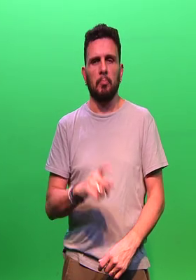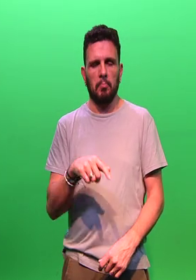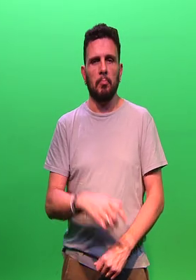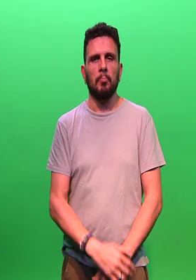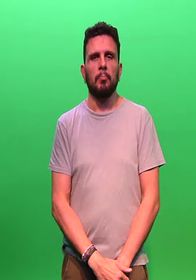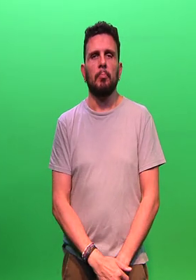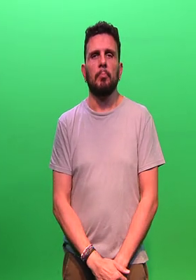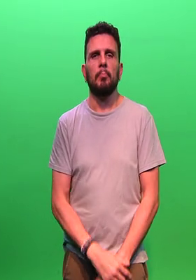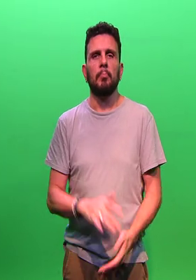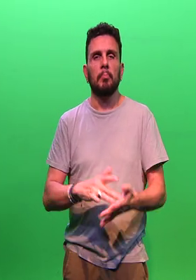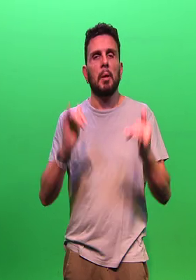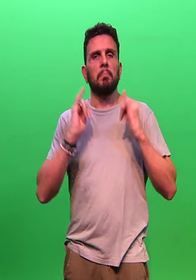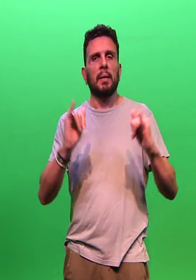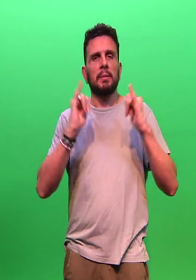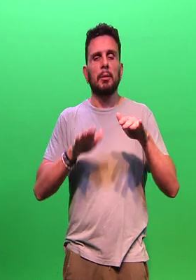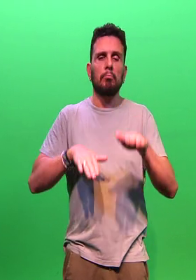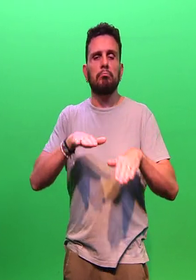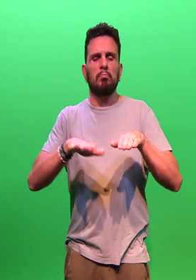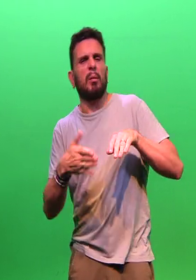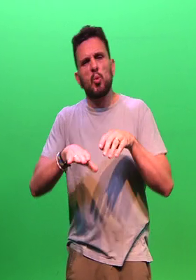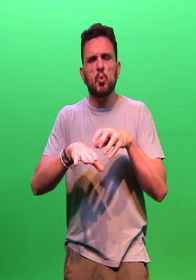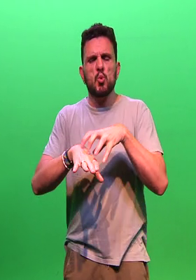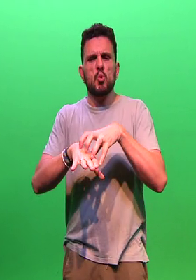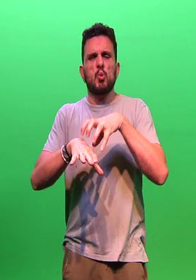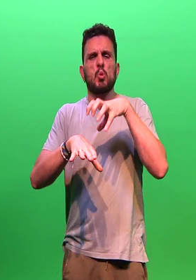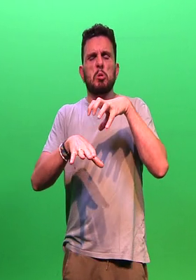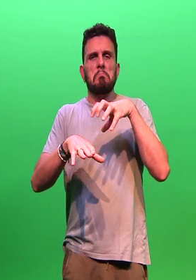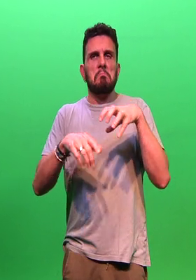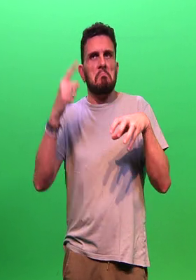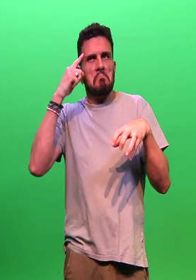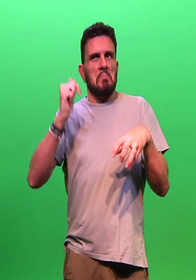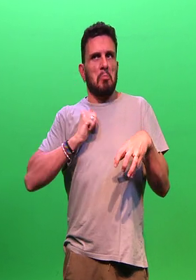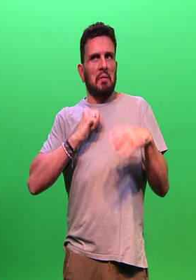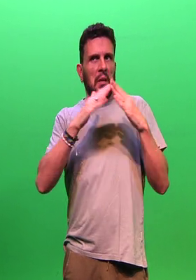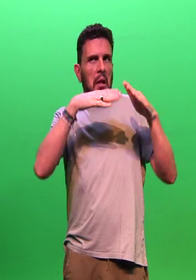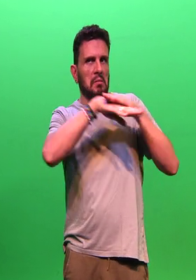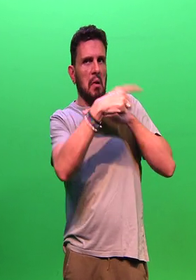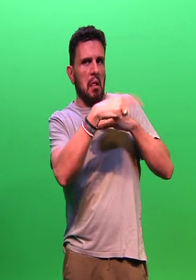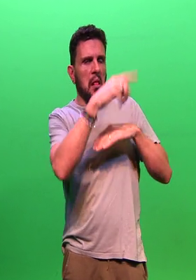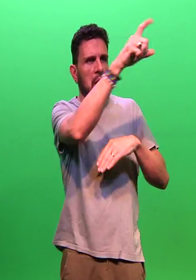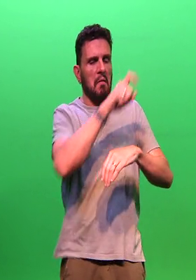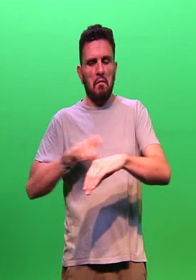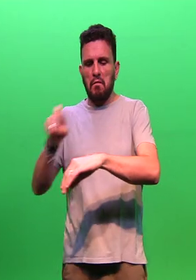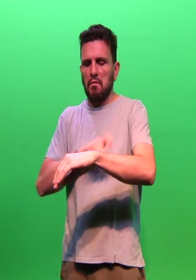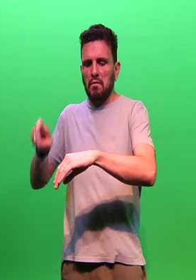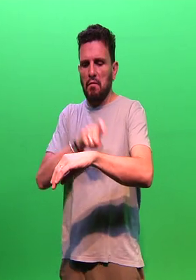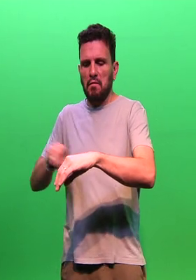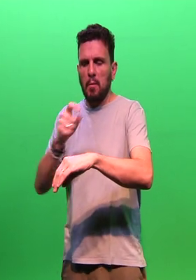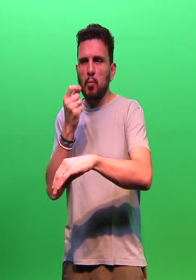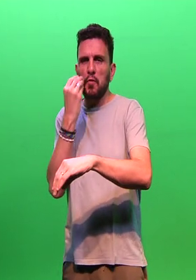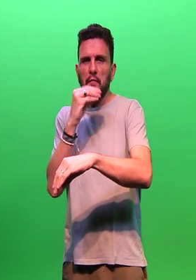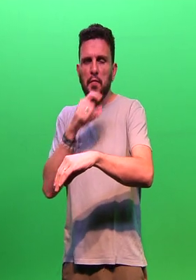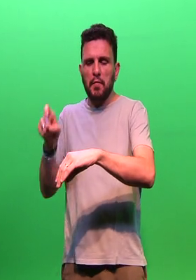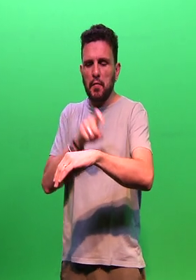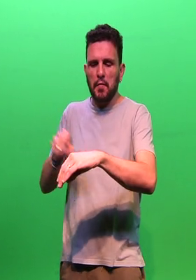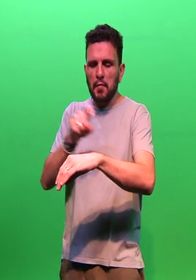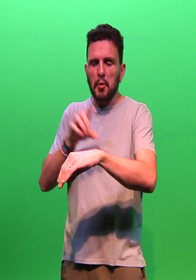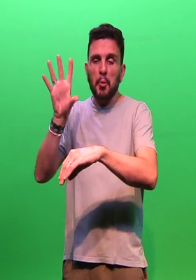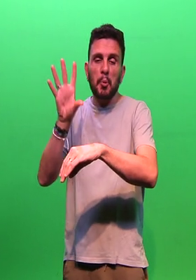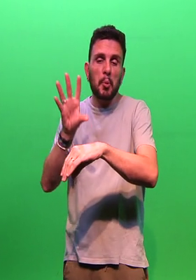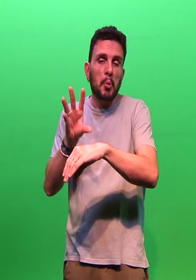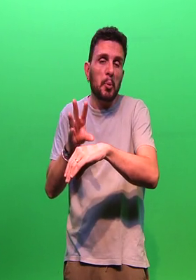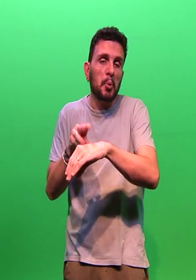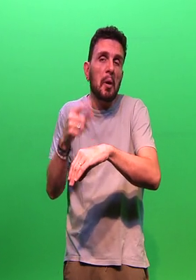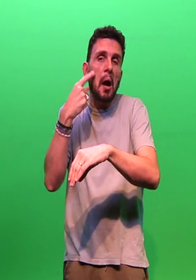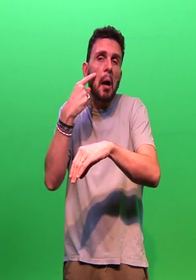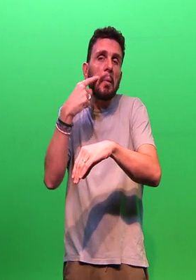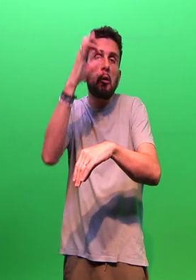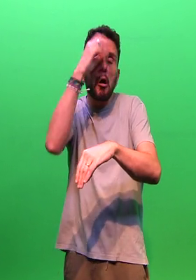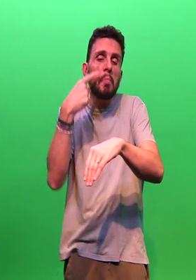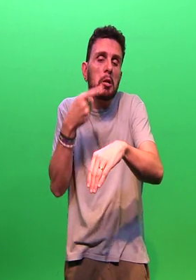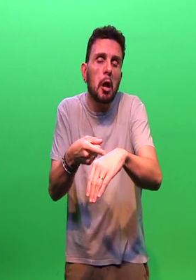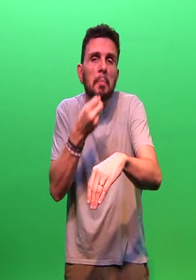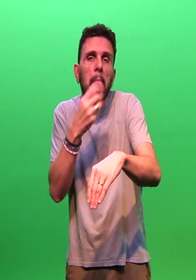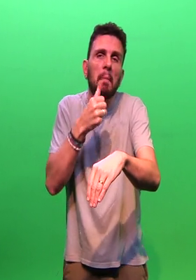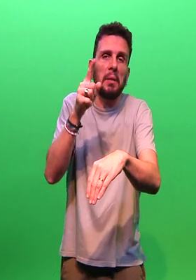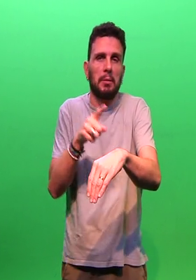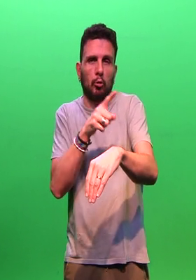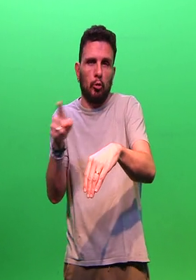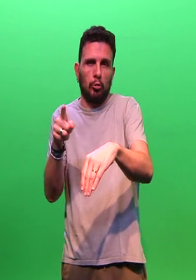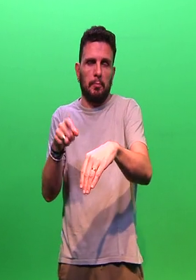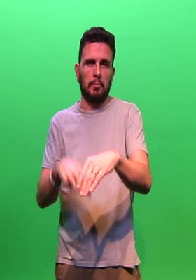També. Quan estava passejant em vaig torçar el peu dret i se'm va inflar. Vaig recordar que a casa tenia un esprai fred, el vaig aplicar i la inflamació va baixar, però a veure com el veu vostè, si està bé o no.